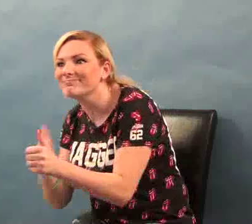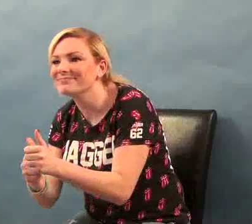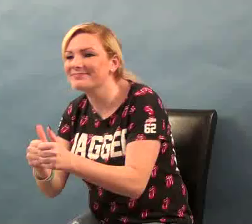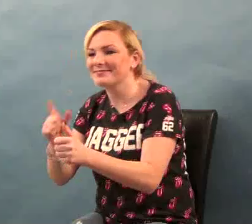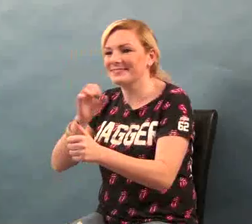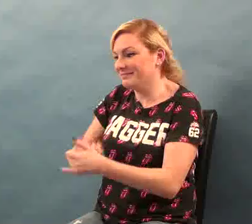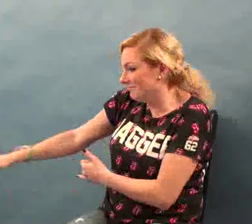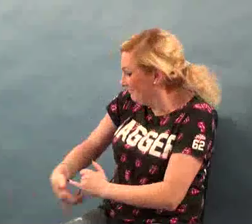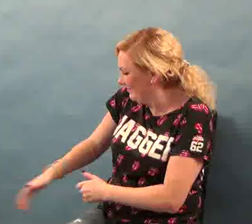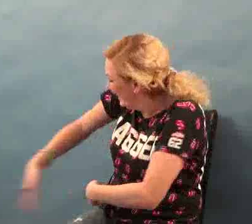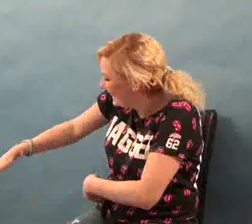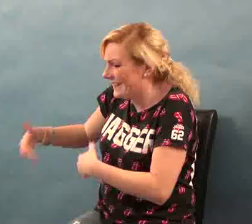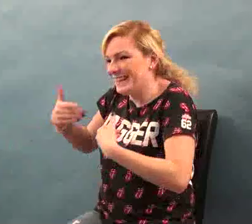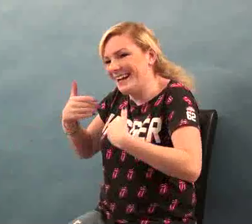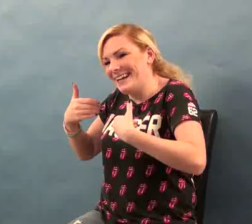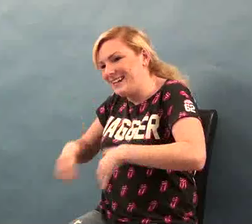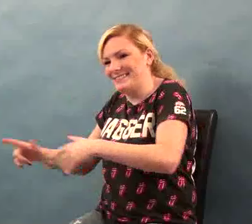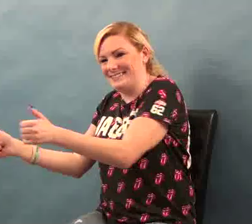Charlie odgania syna, nie chce, żeby szedł z nim.